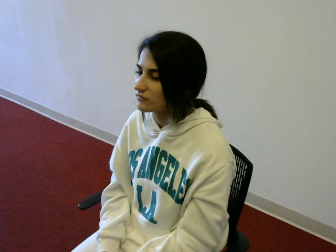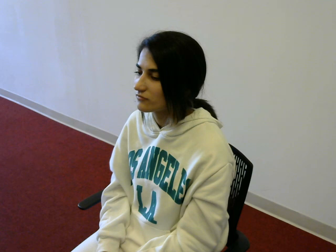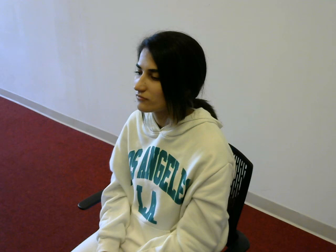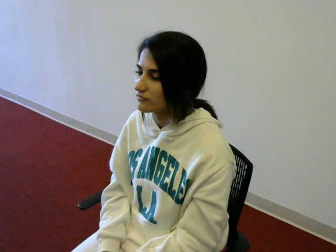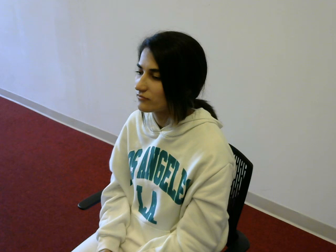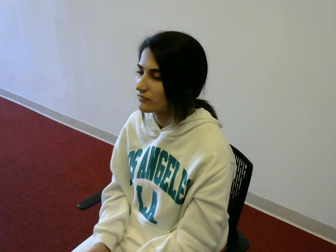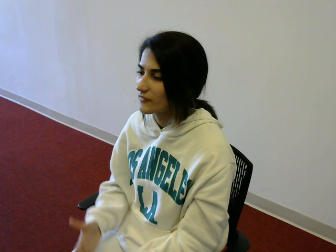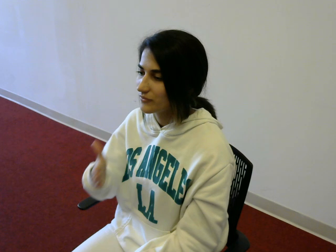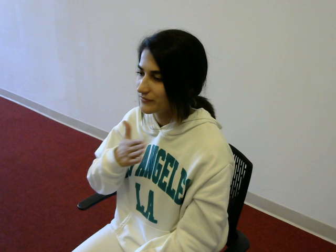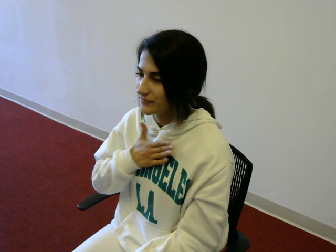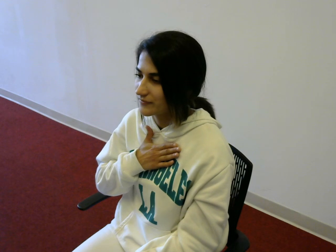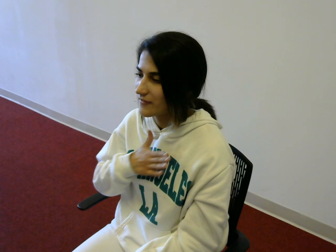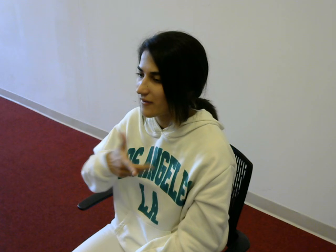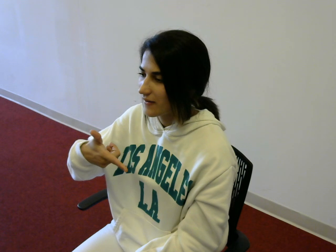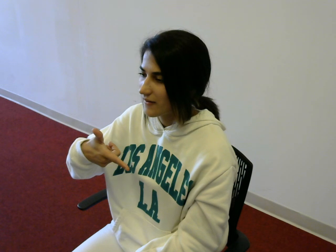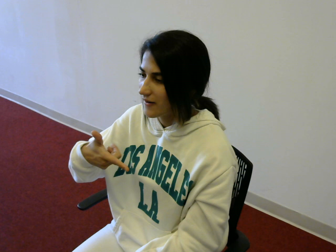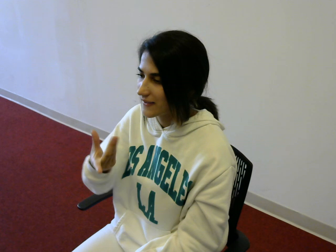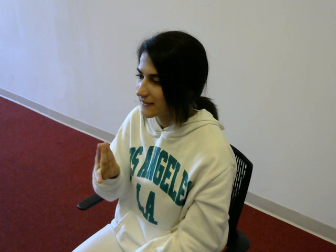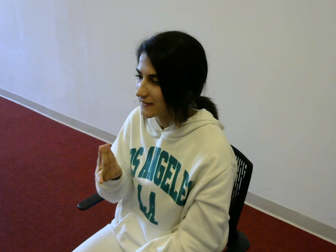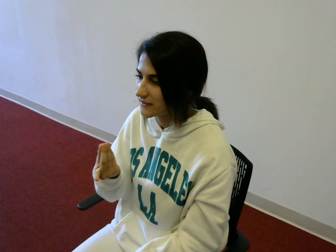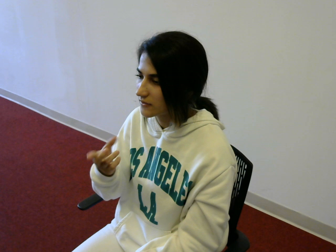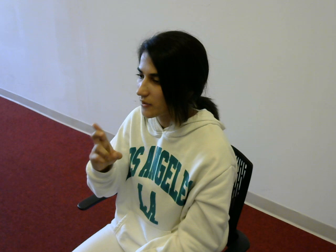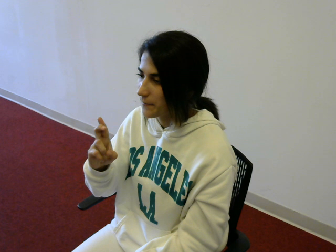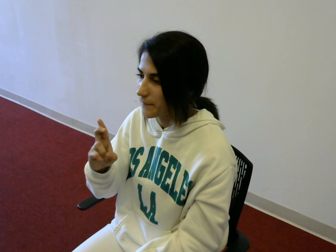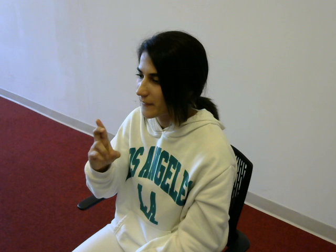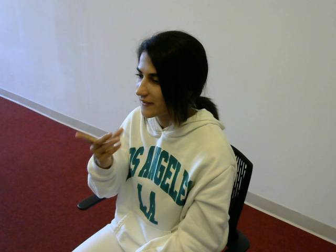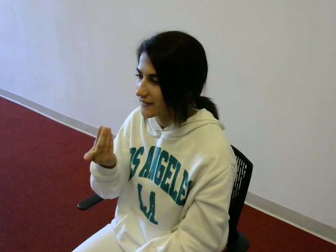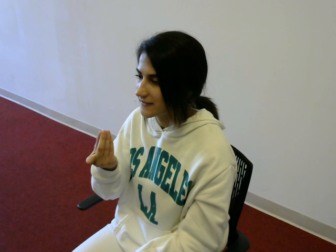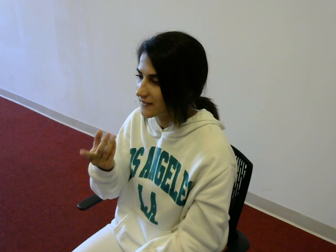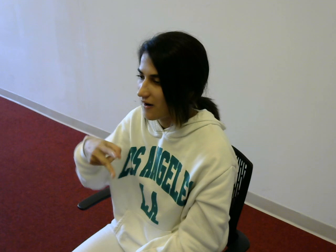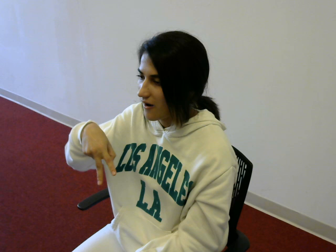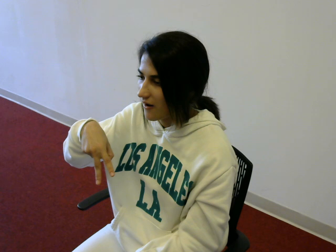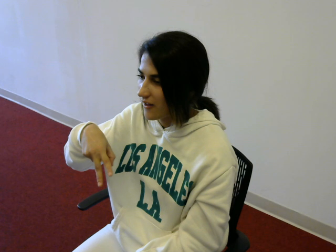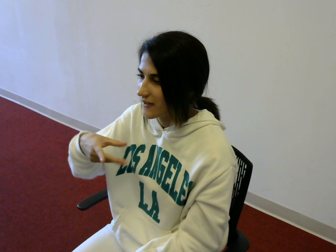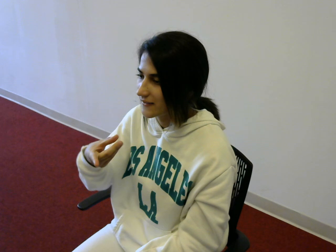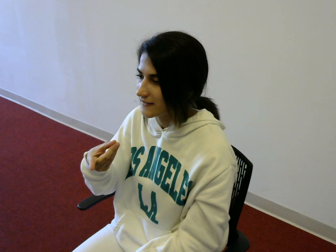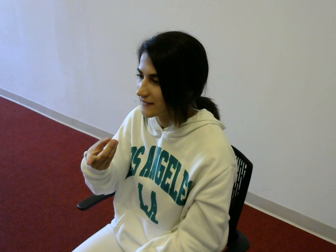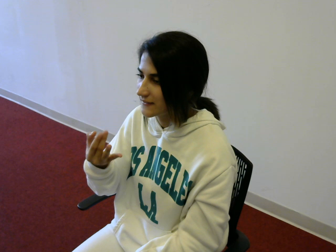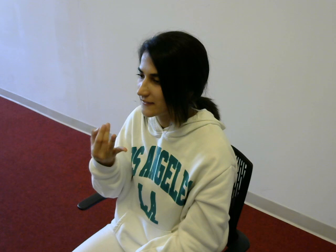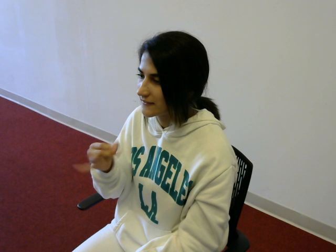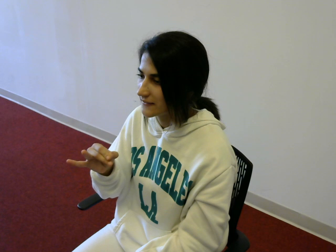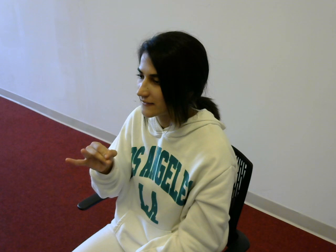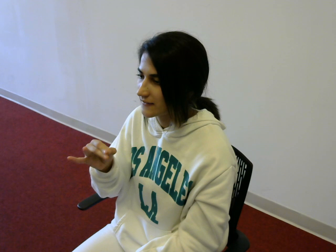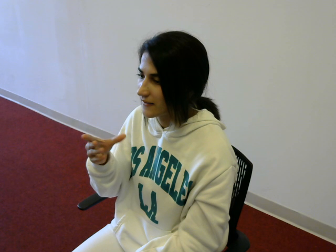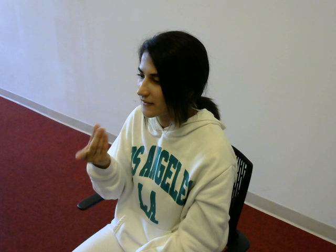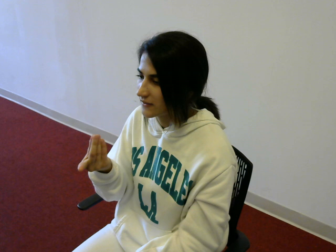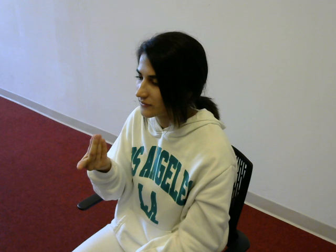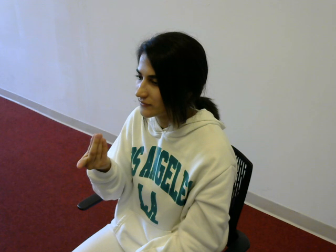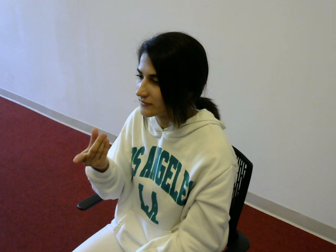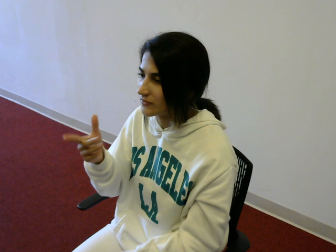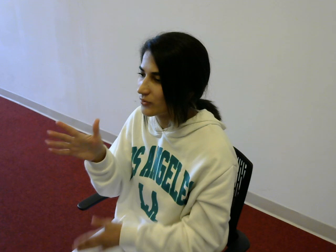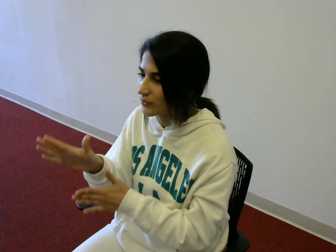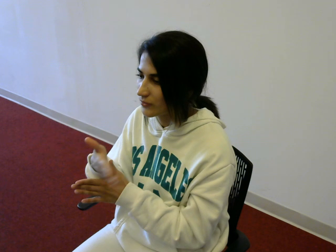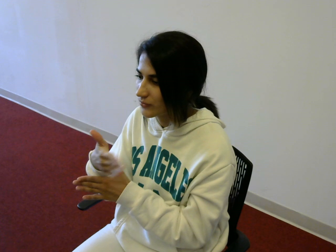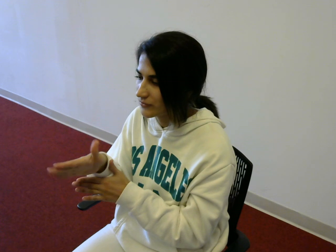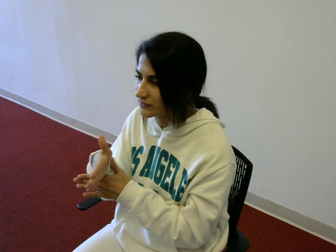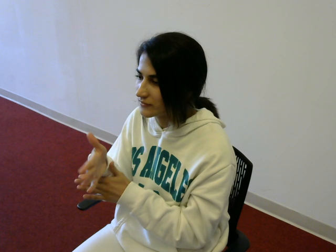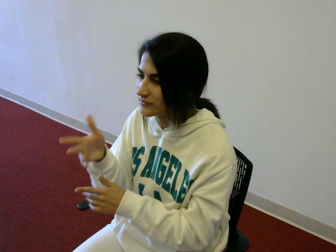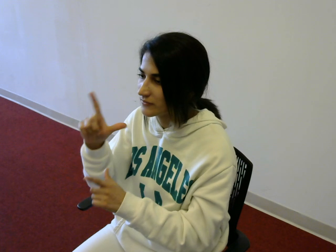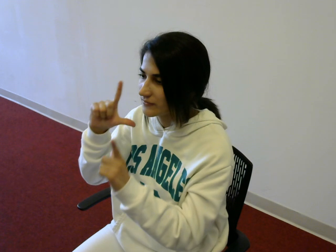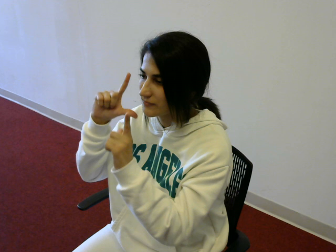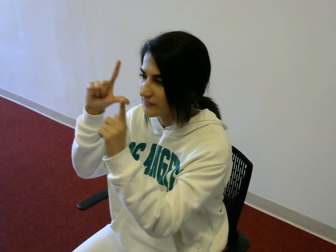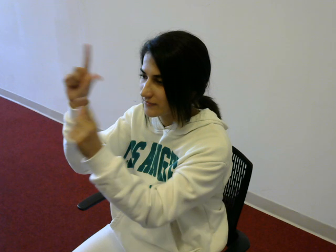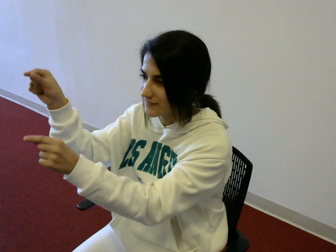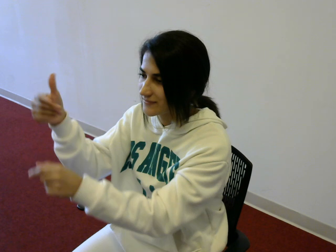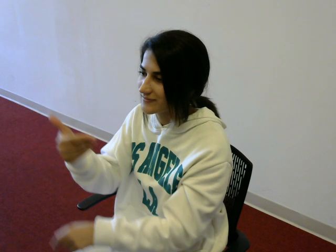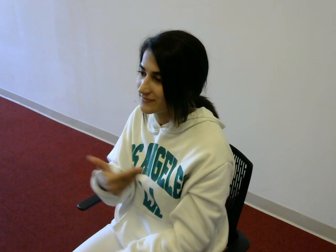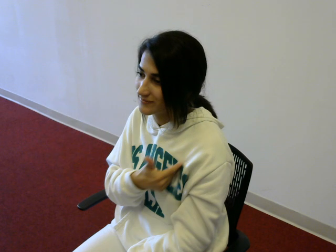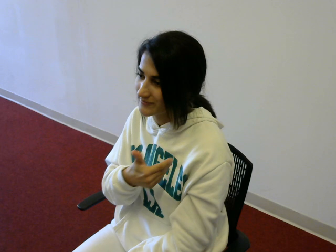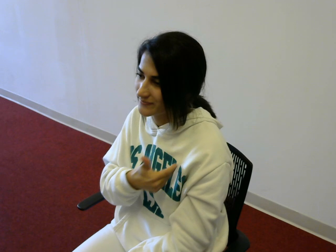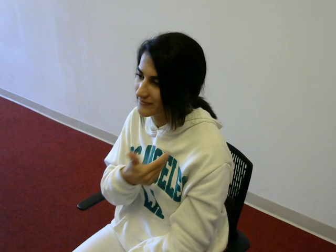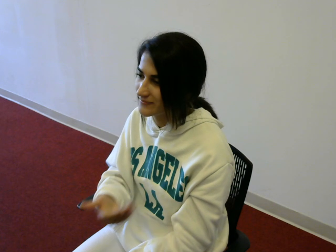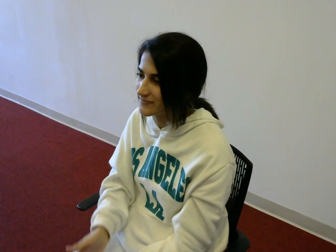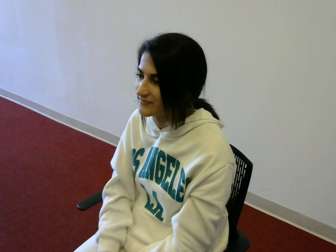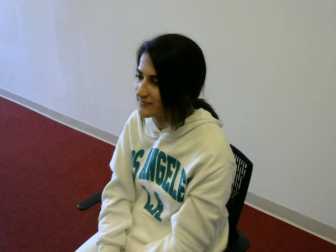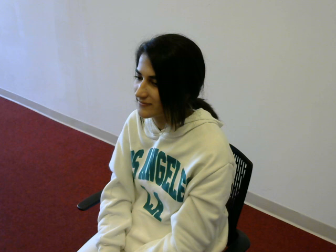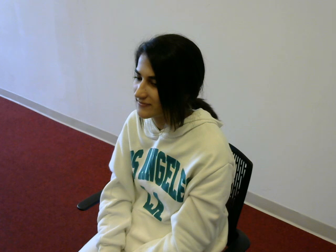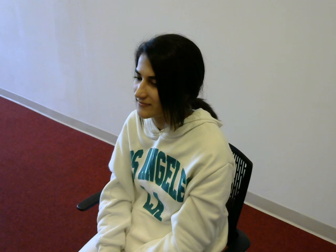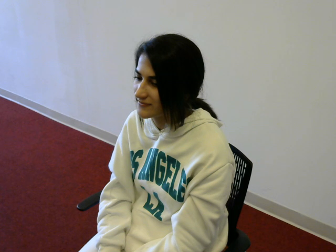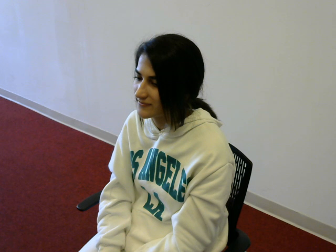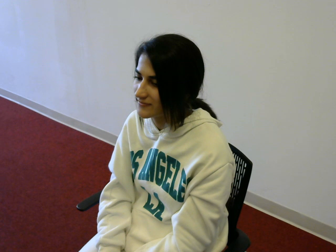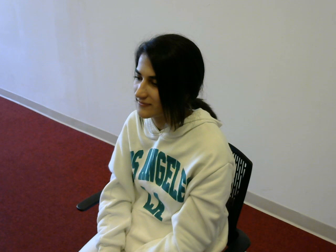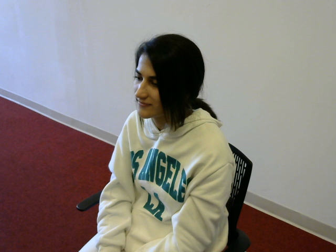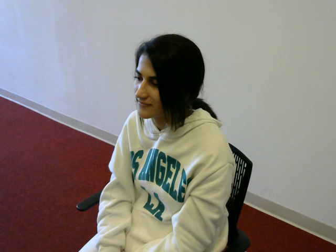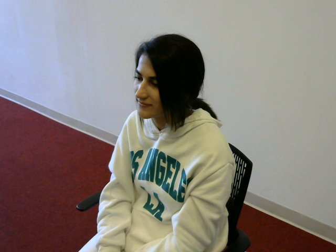Mən Qəbələyə gəzməyə getmək istəyirəm